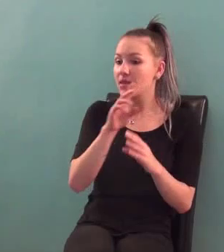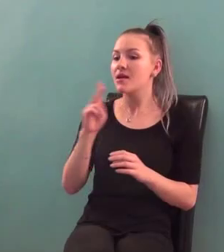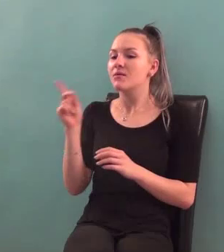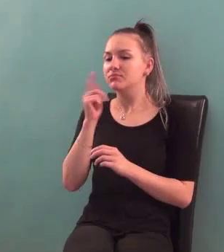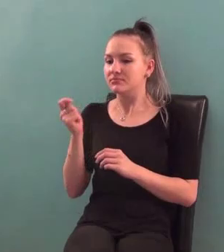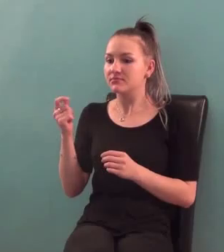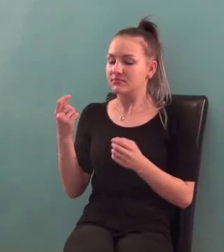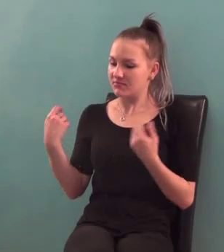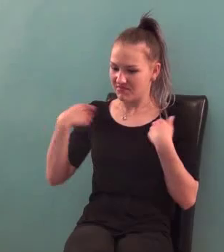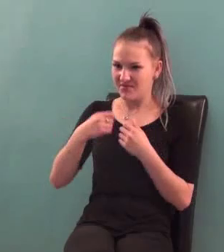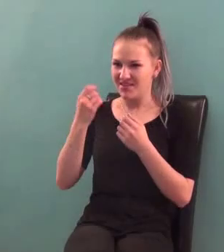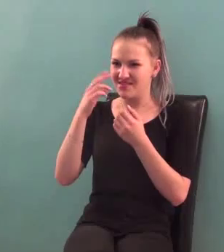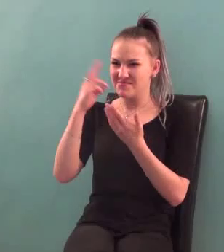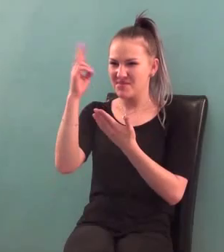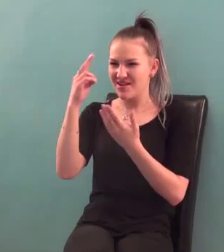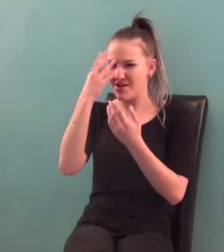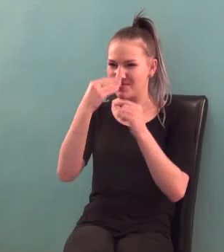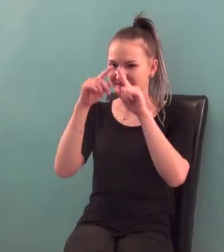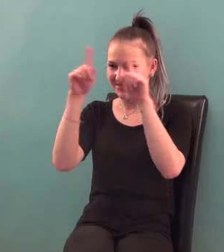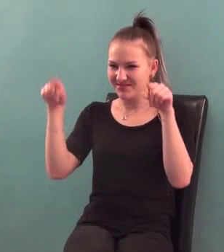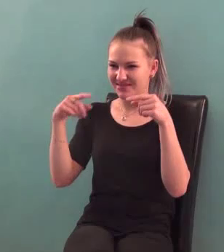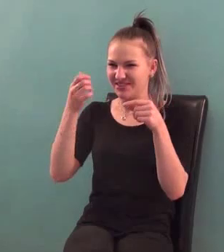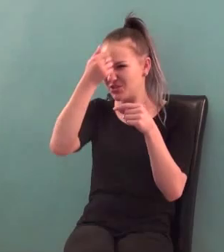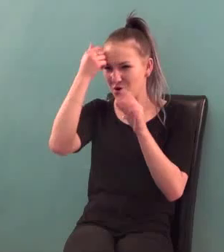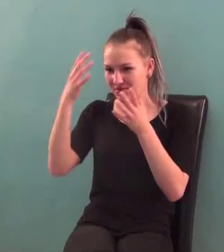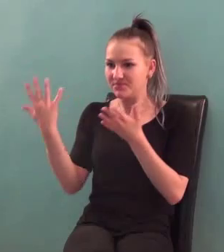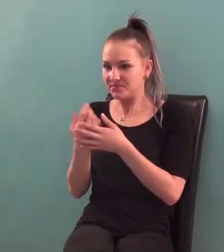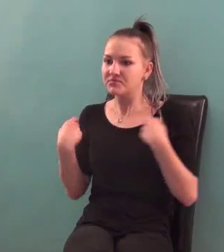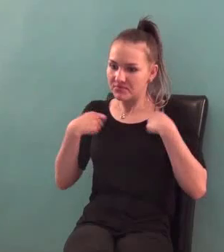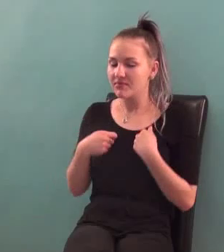Mężczyzna - Chaplin zakłada na plecy nosidło na obrazy albo szyby.